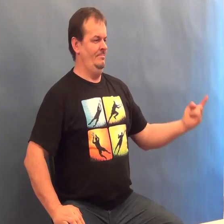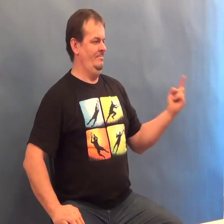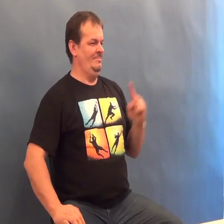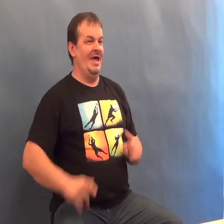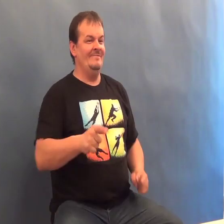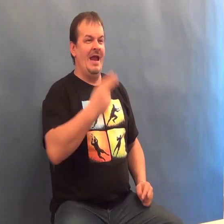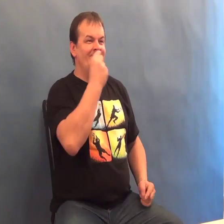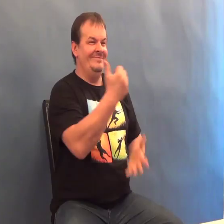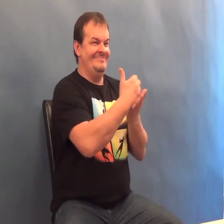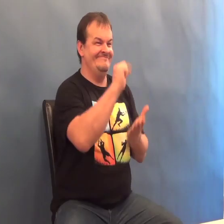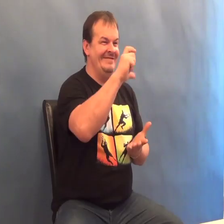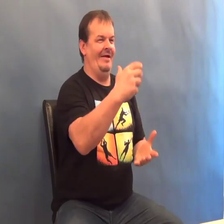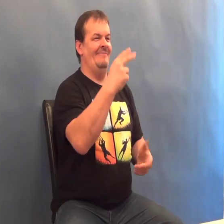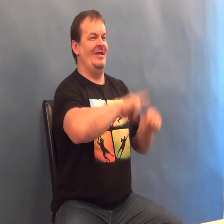Charlie Chaplin chciał zarobić więcej kasy, chciał tego, ale jest policjant.